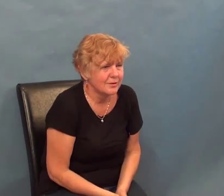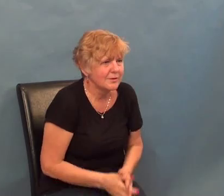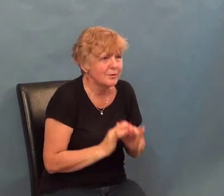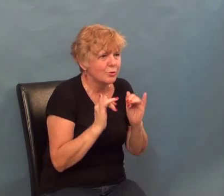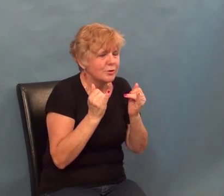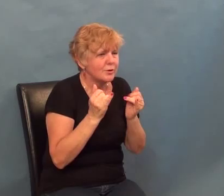Jak?